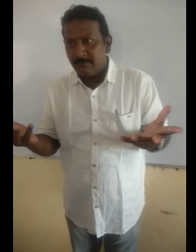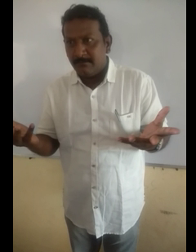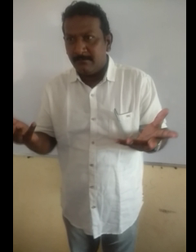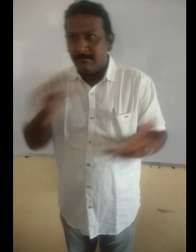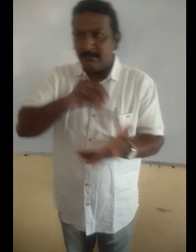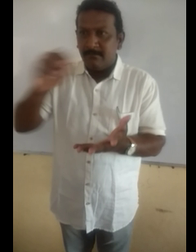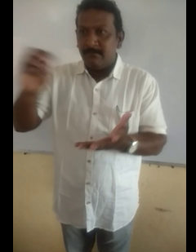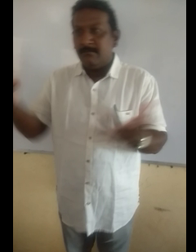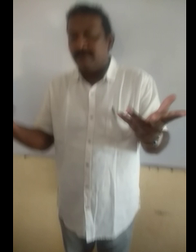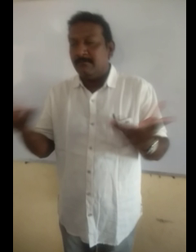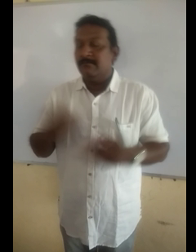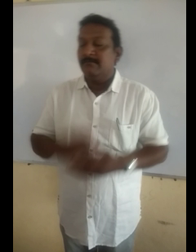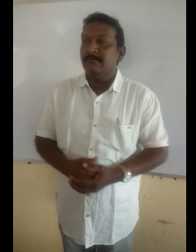do you need something